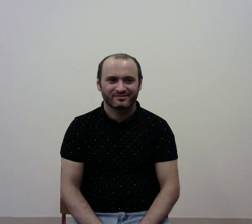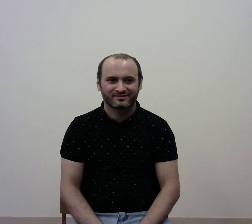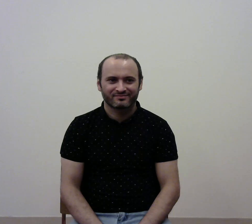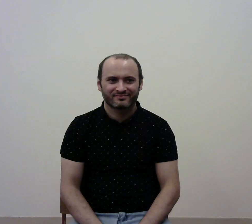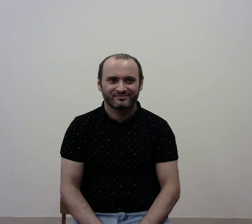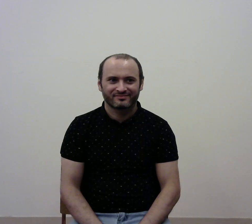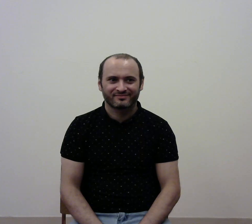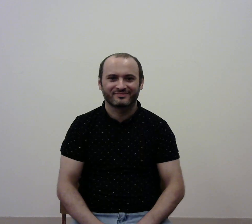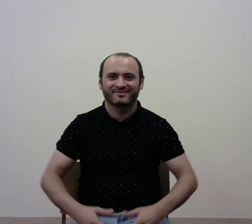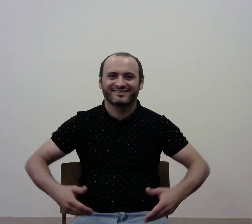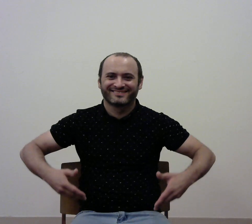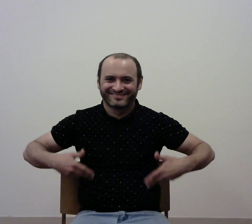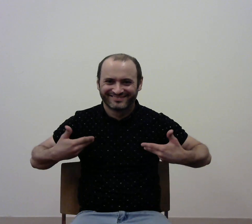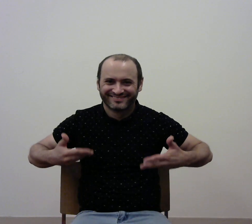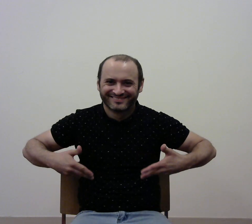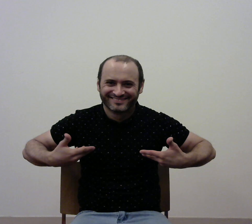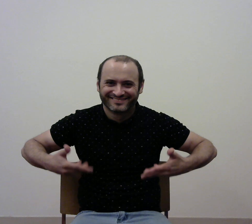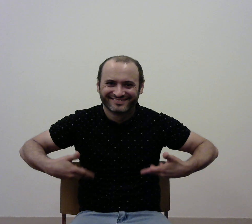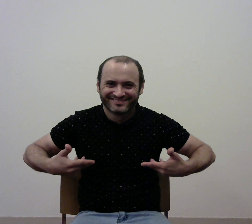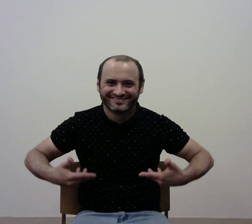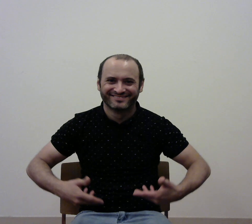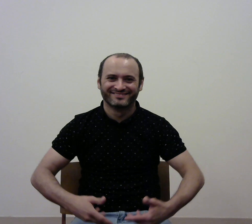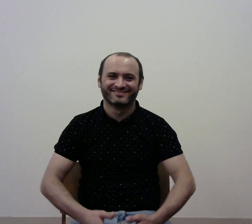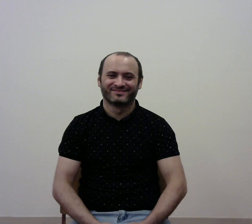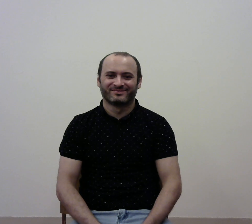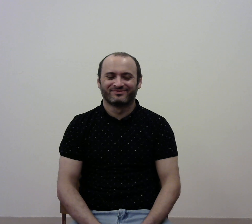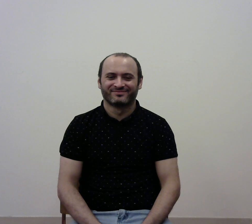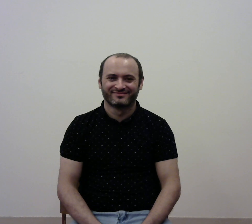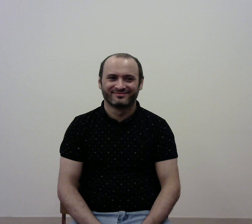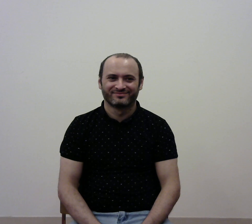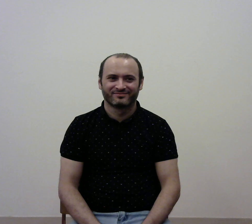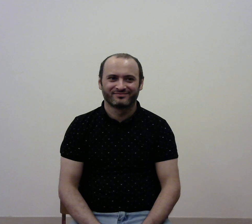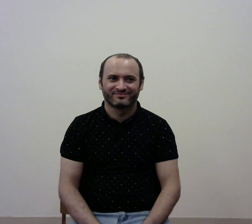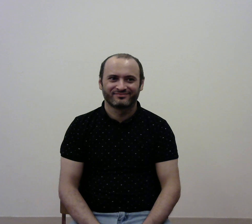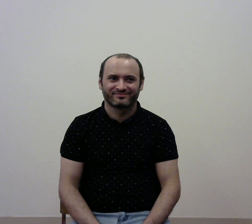Salam